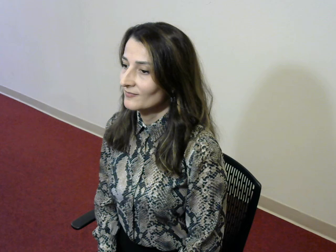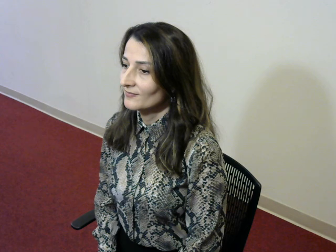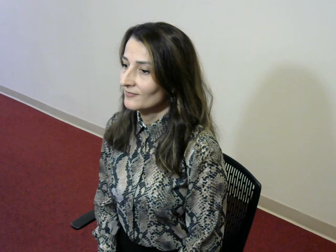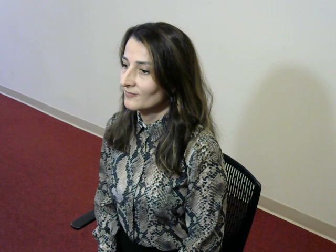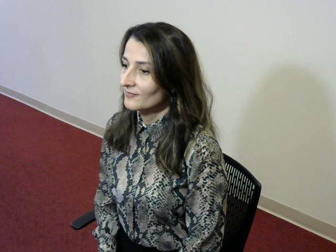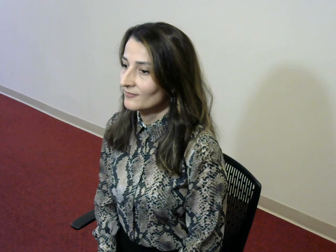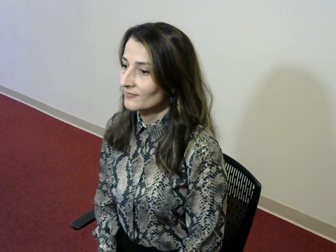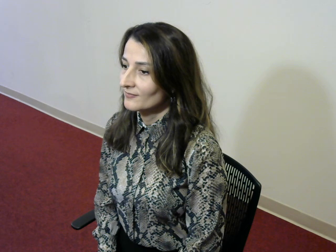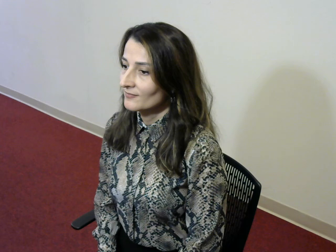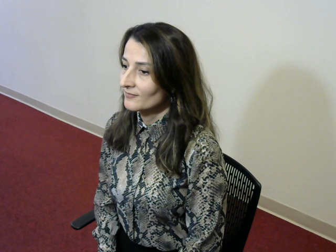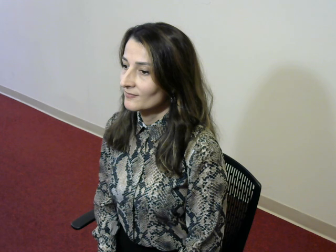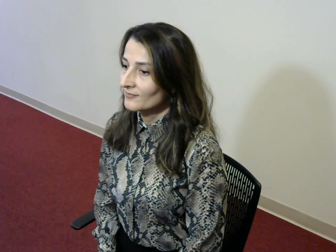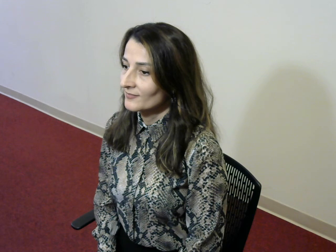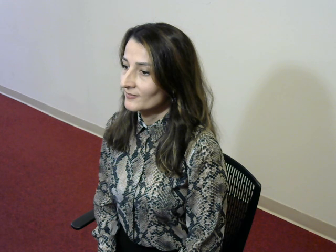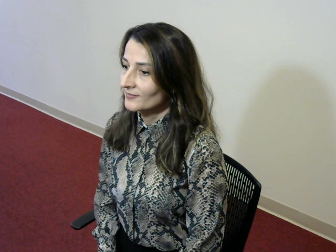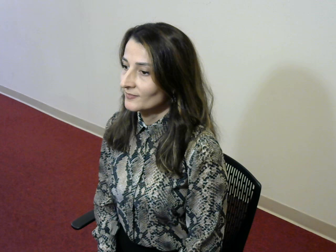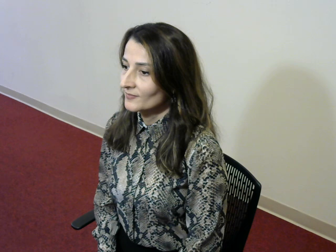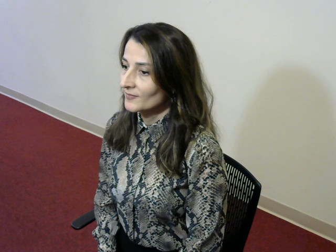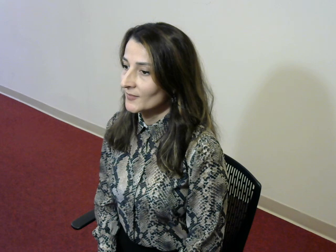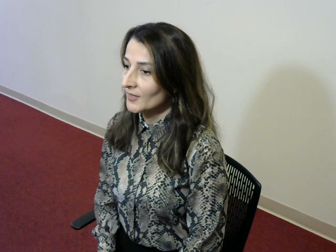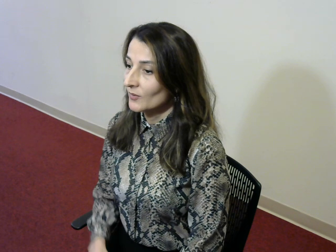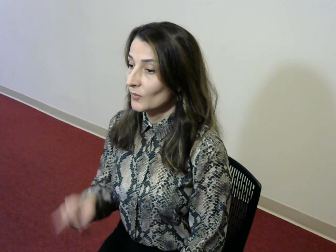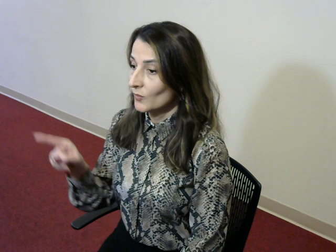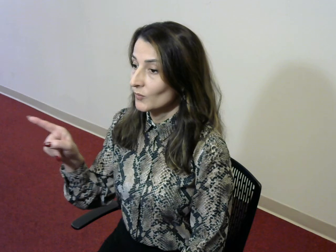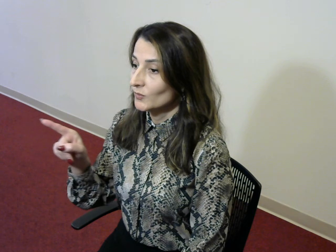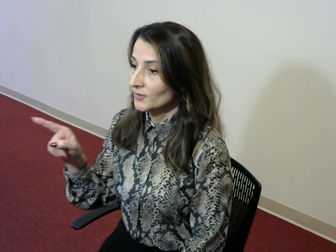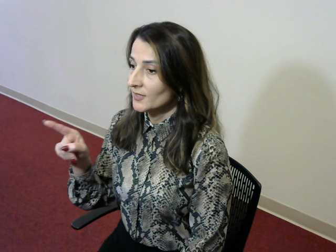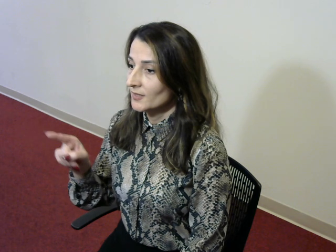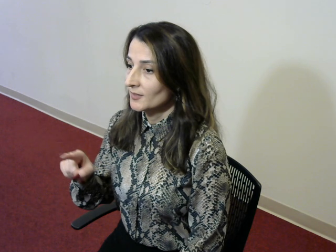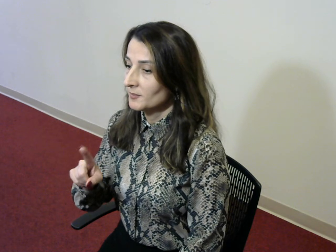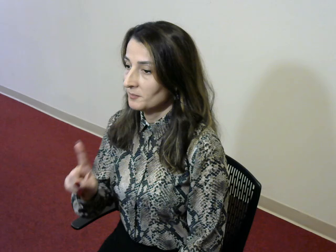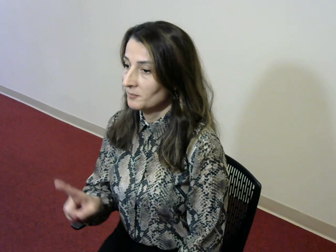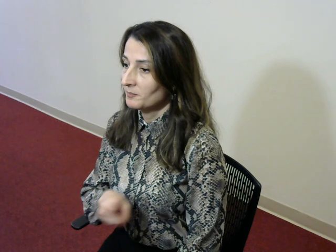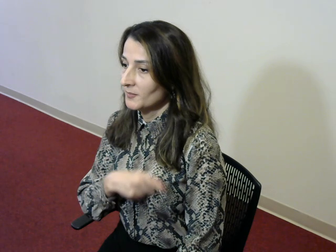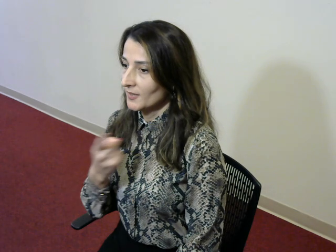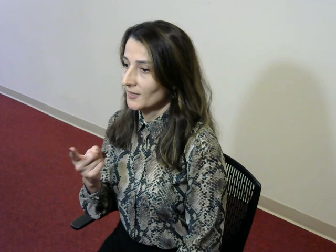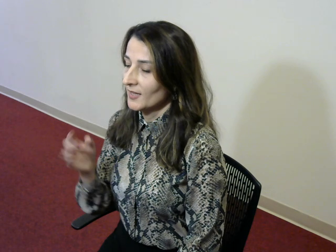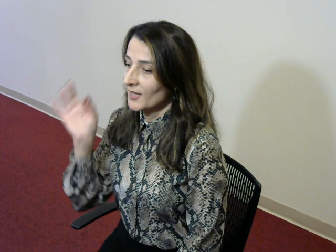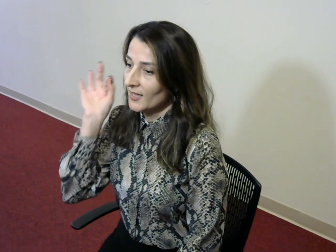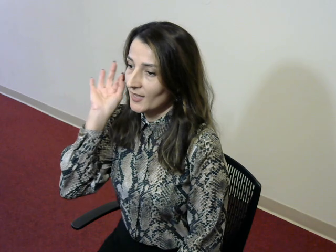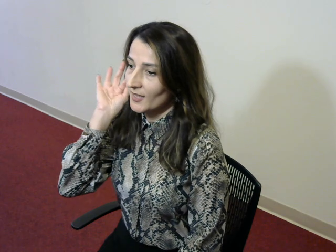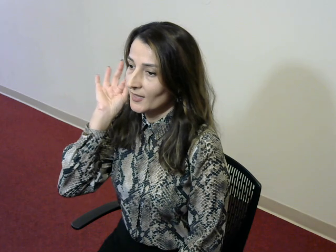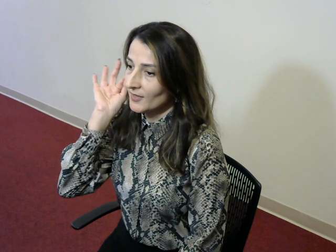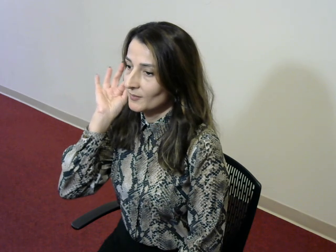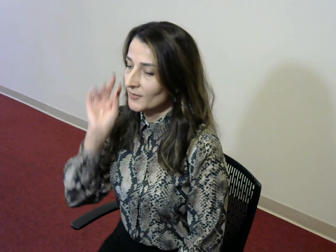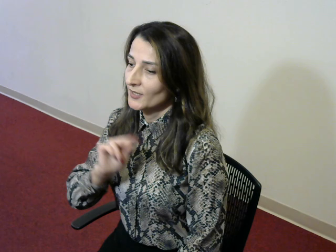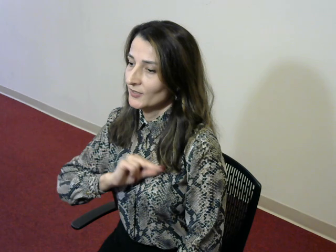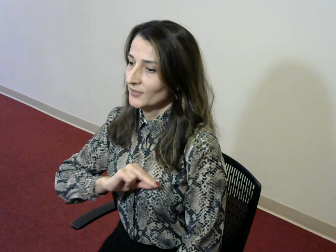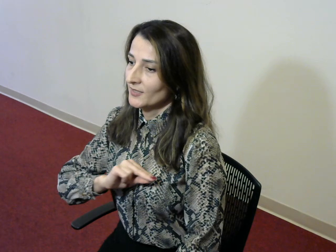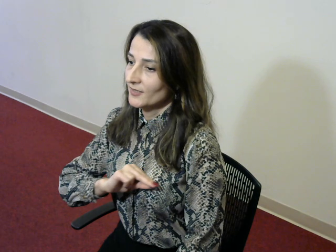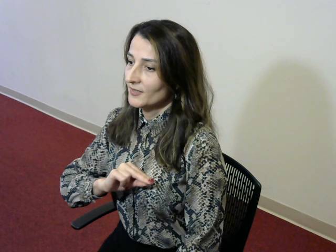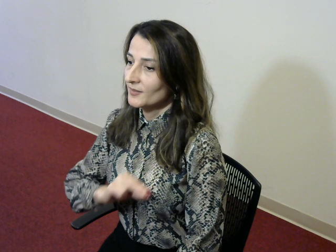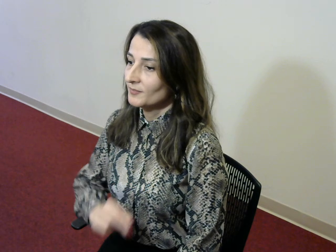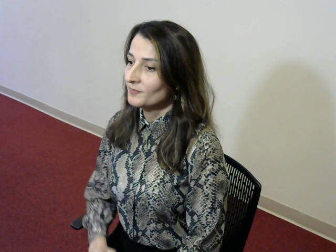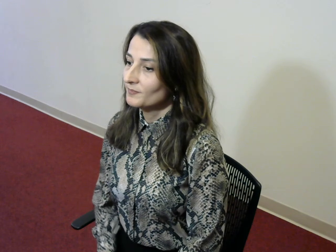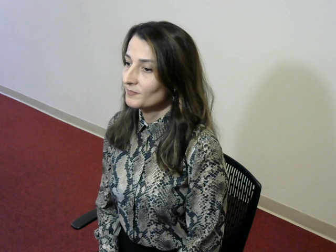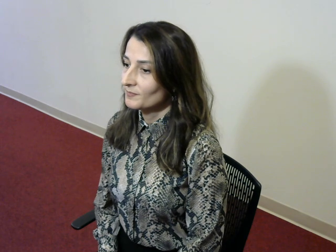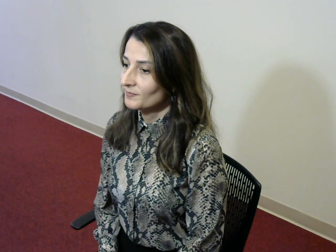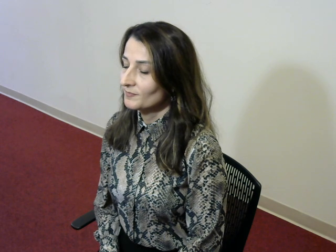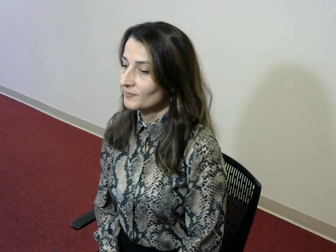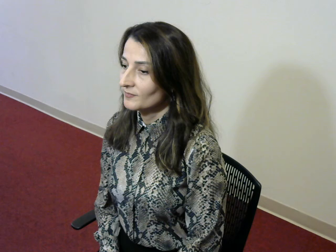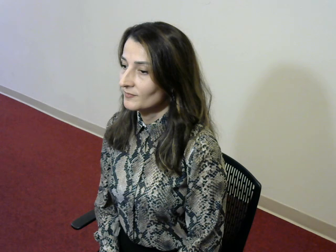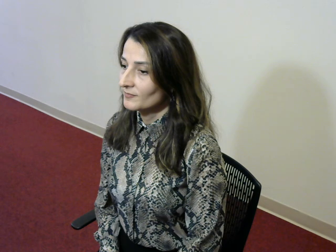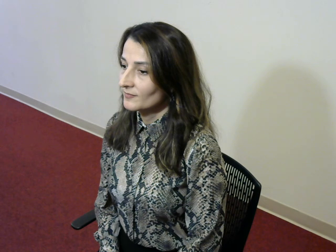Orda professional həkimlər çalışır